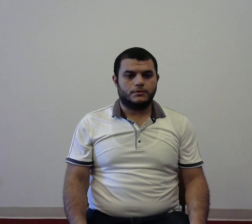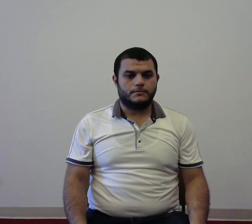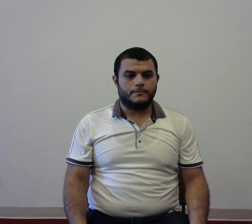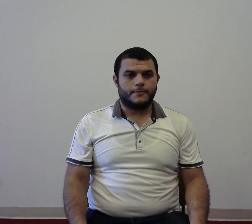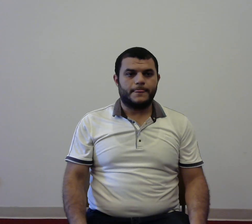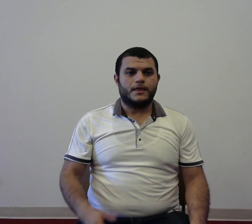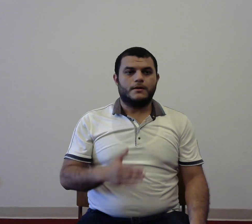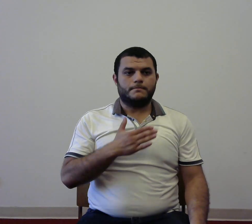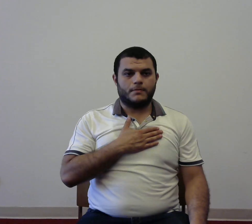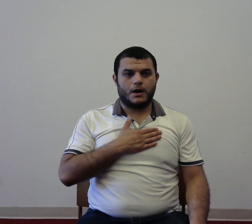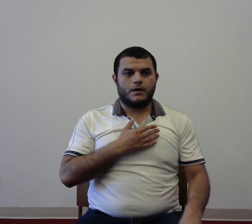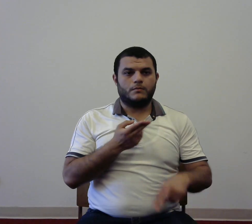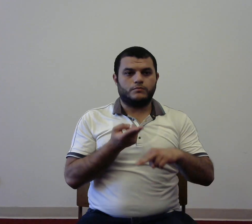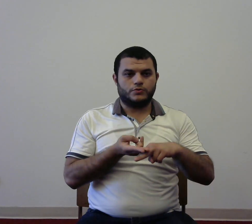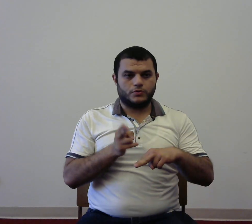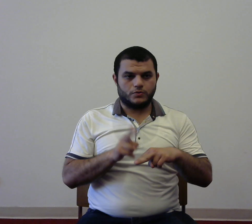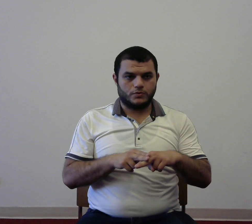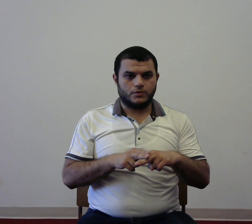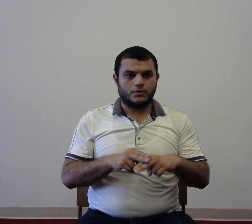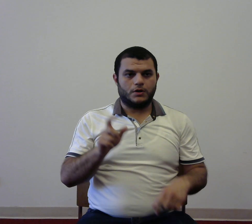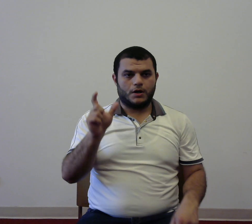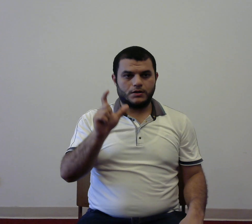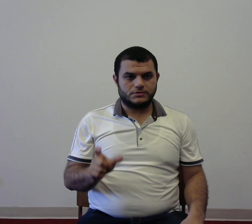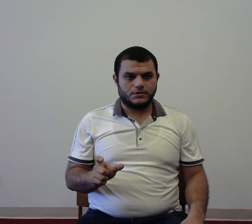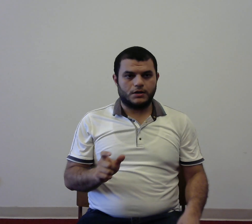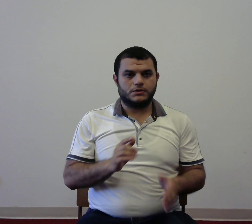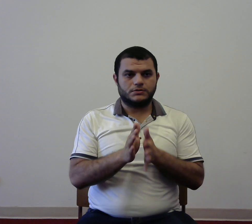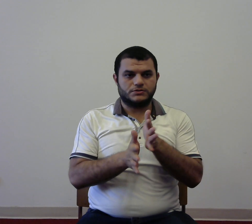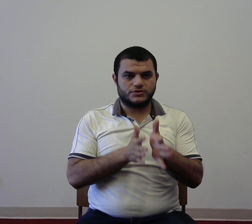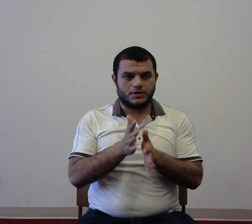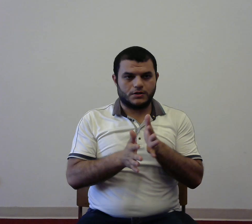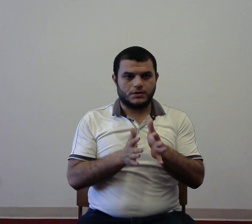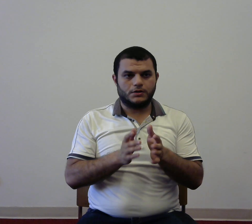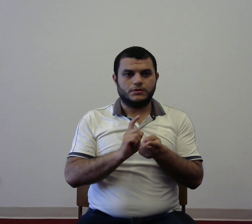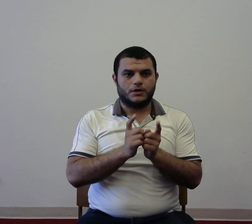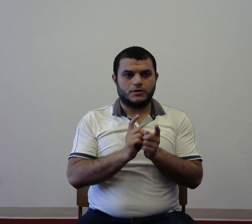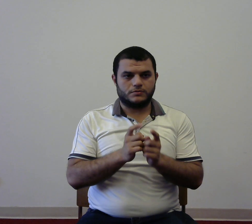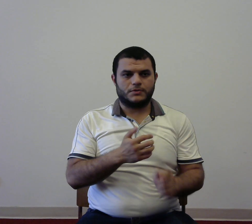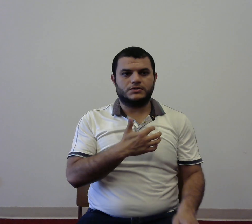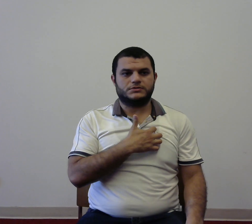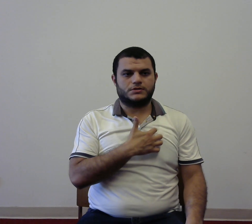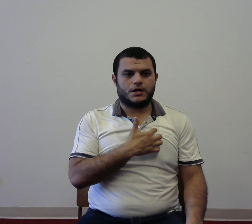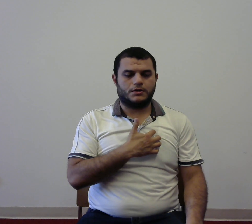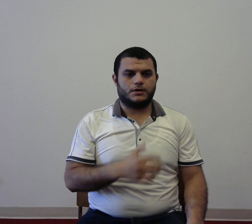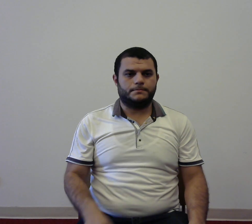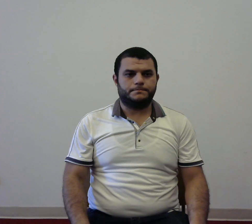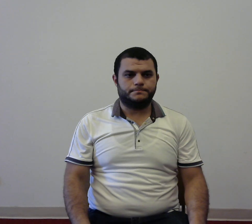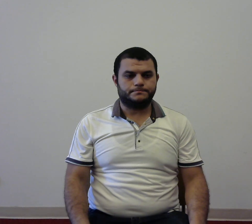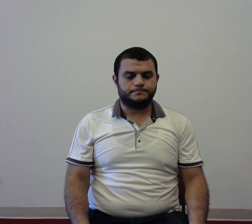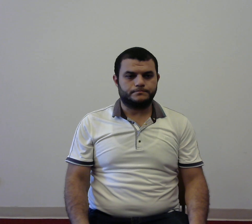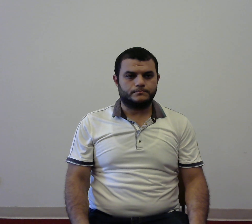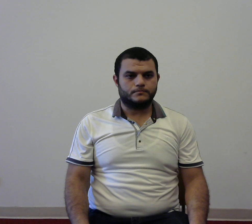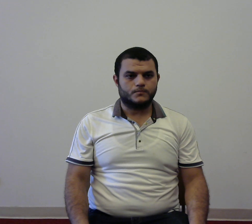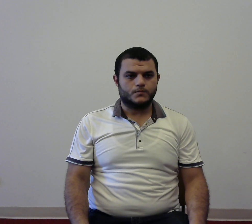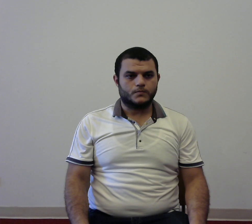Mən bu əsərin surdotərcüməsini istəyirəm